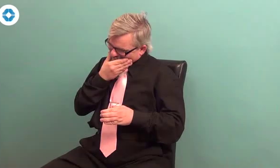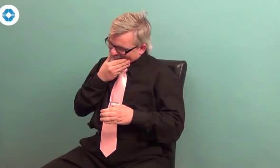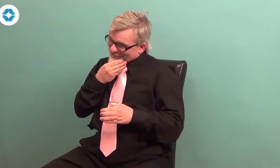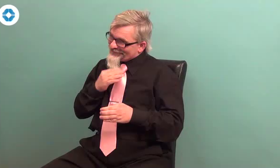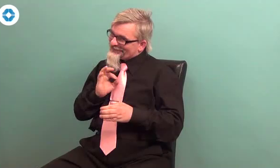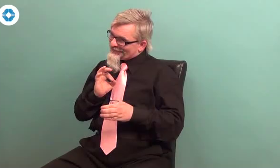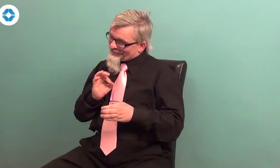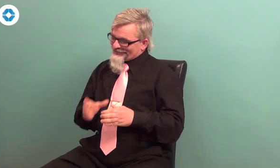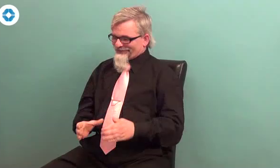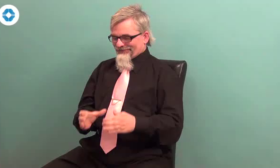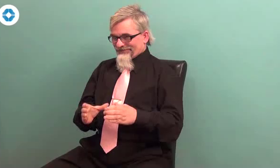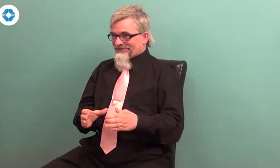Dobrze, odkłada słój.